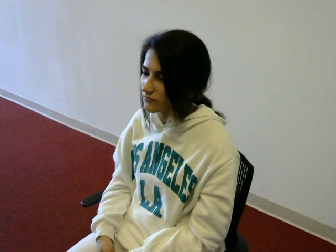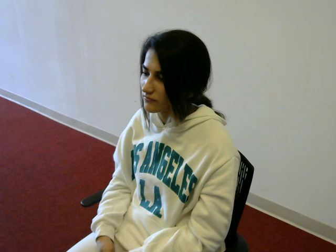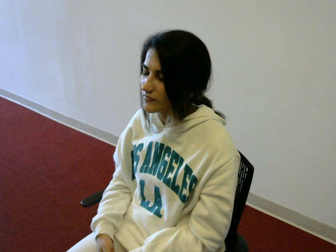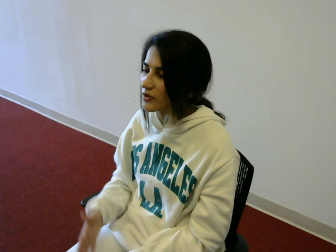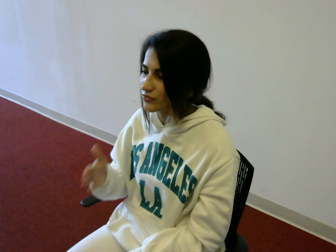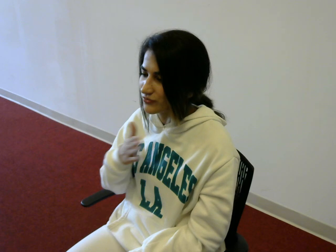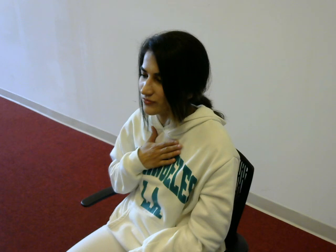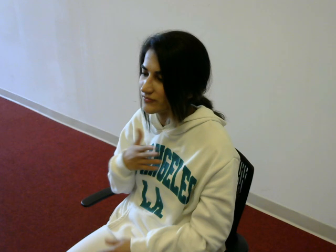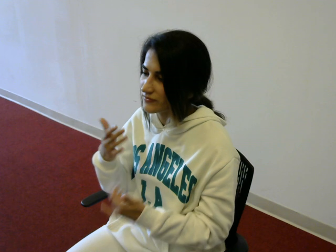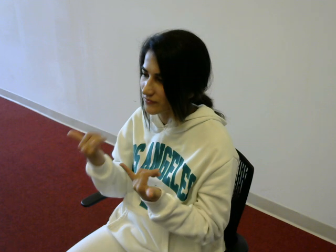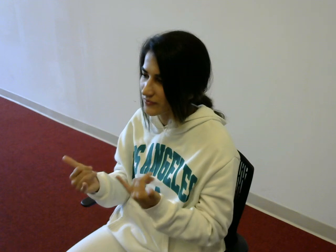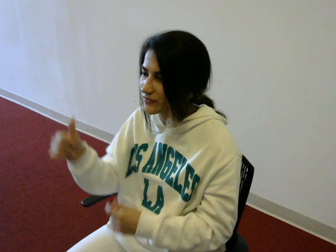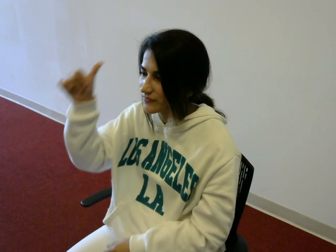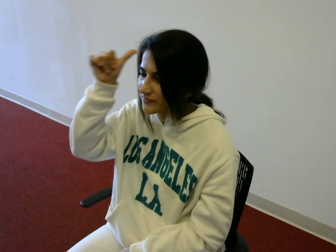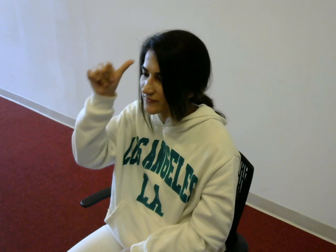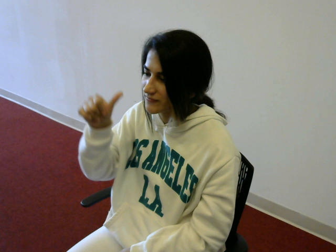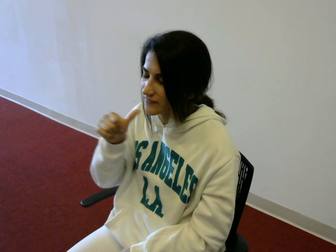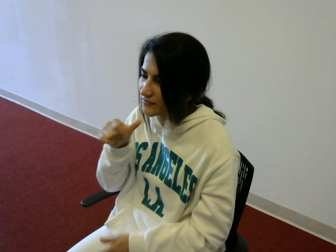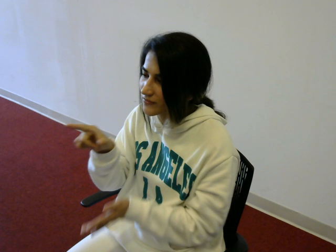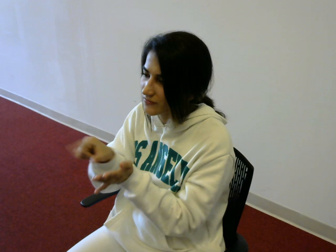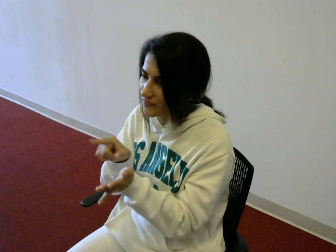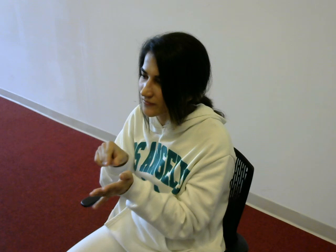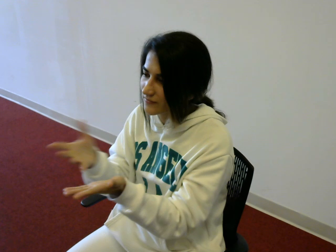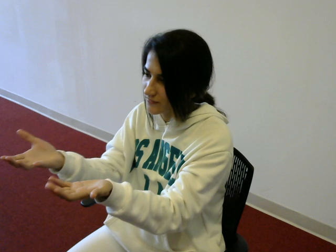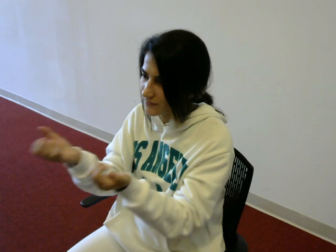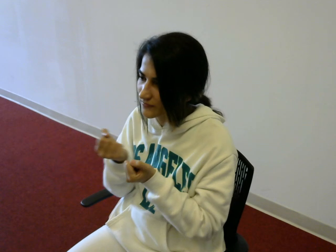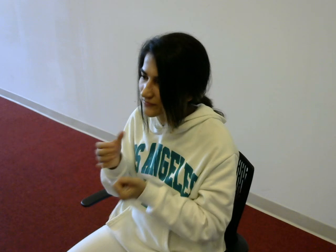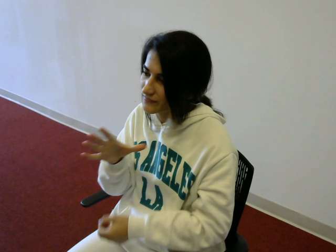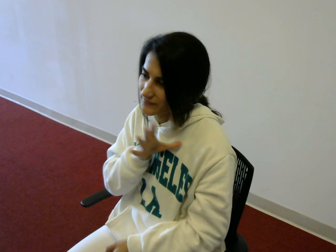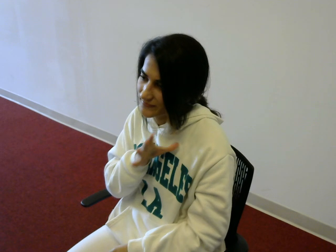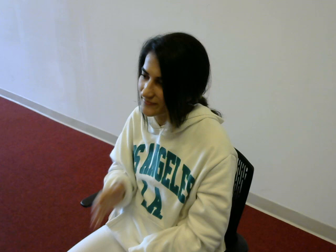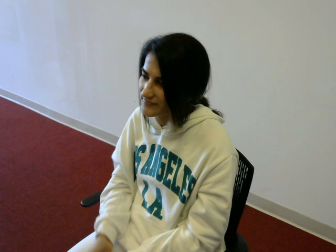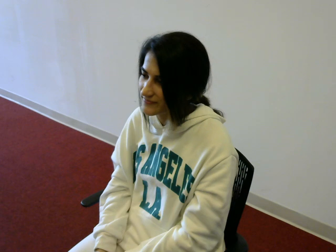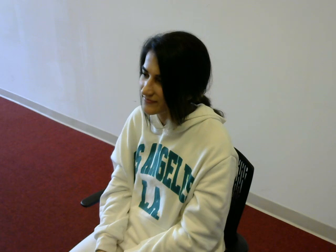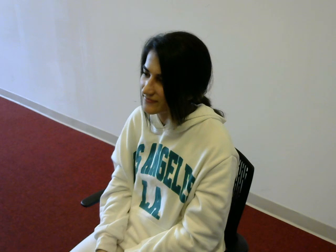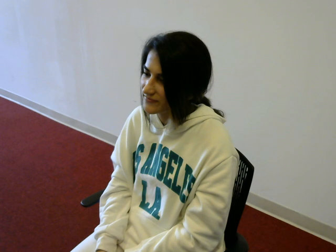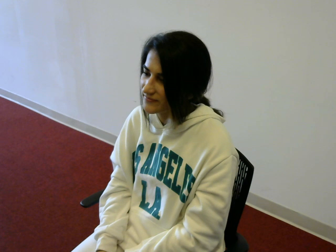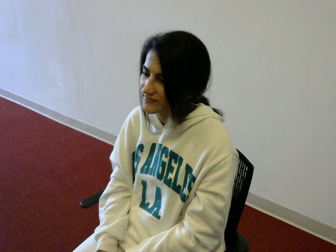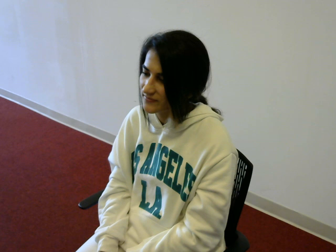Mən bu ay pensiya almamışam